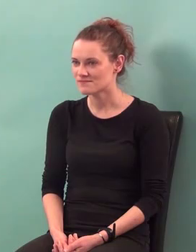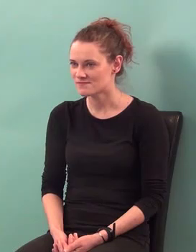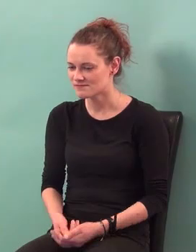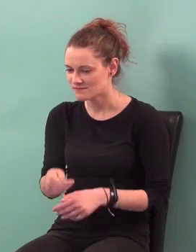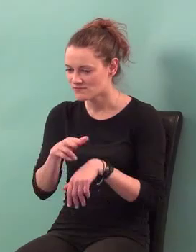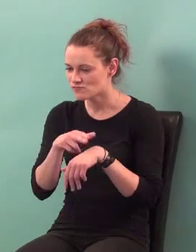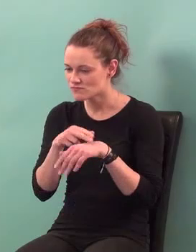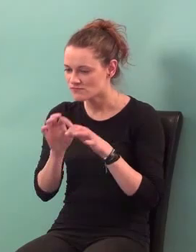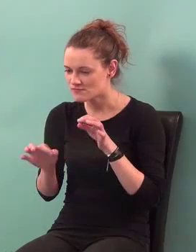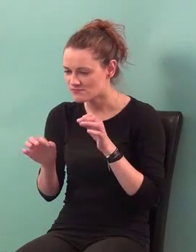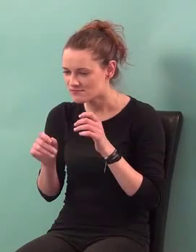O której godzinie dokładnie?